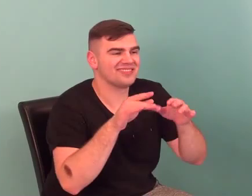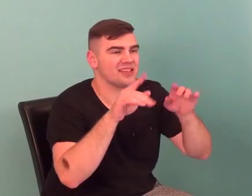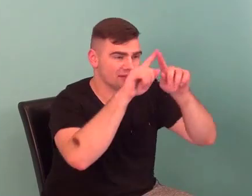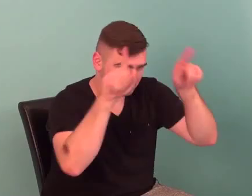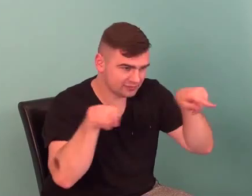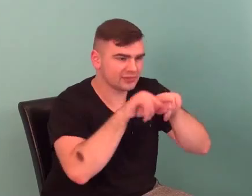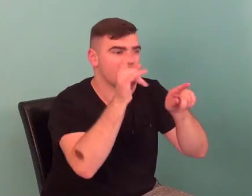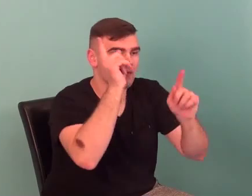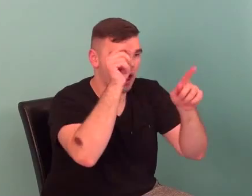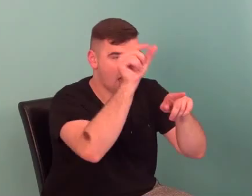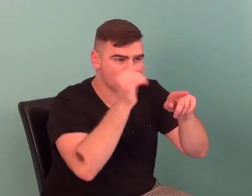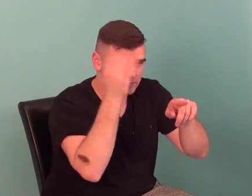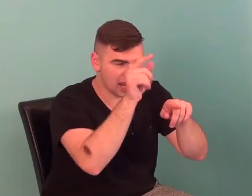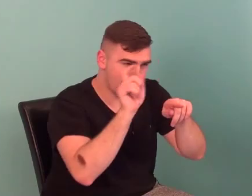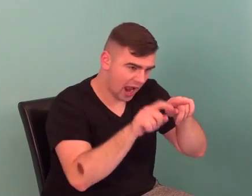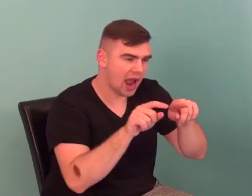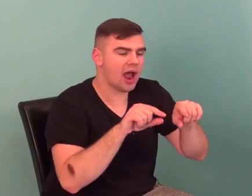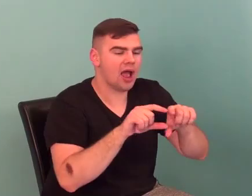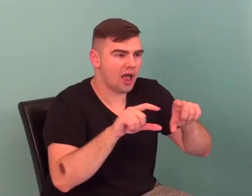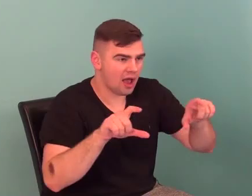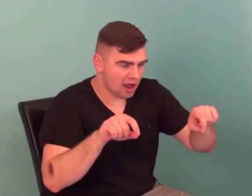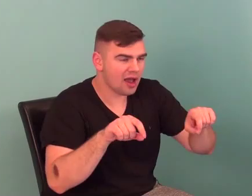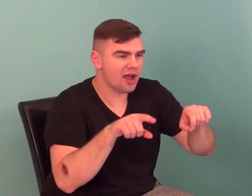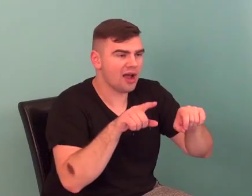Jest trójkąt, a w nim czarny wykrzyknik, to znaczy, że trzeba uważać.